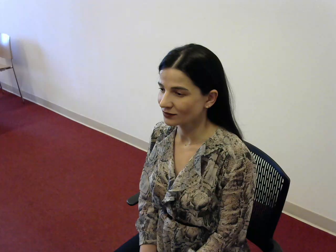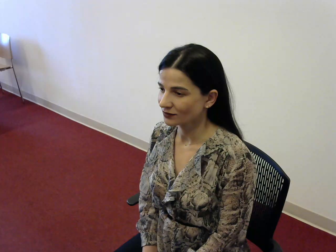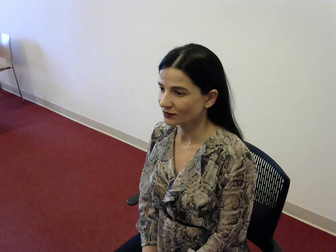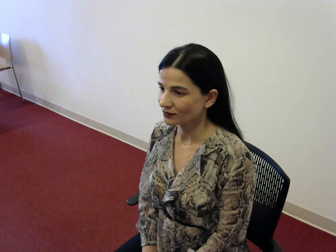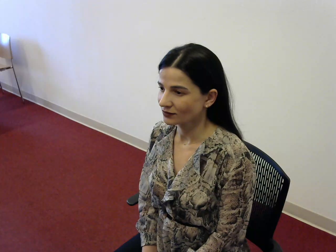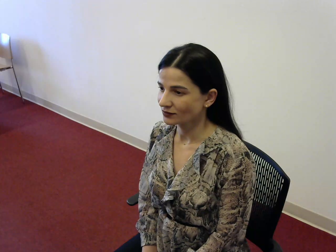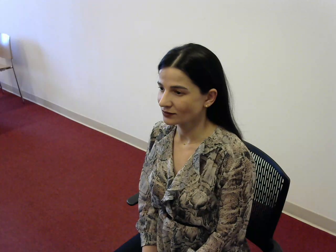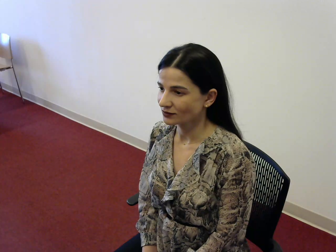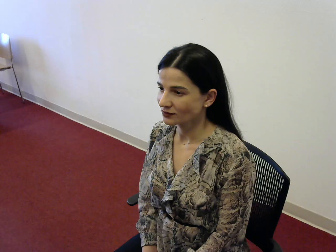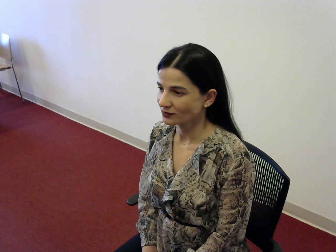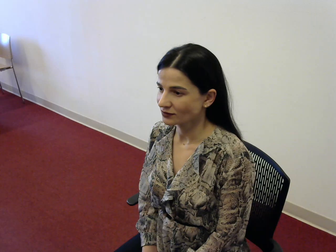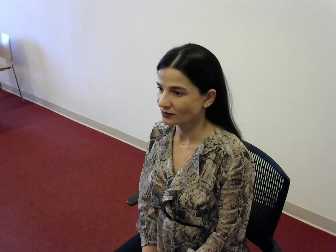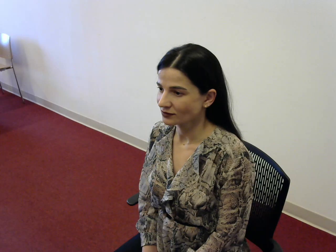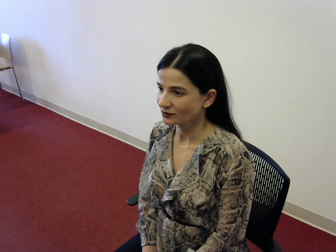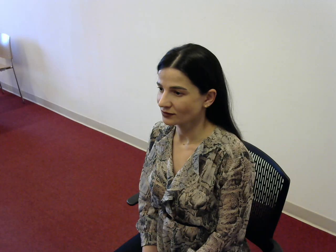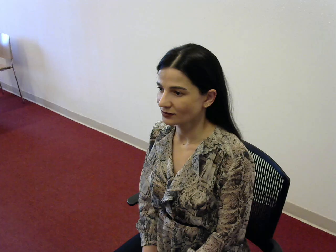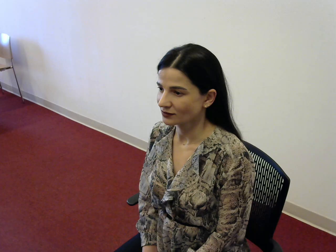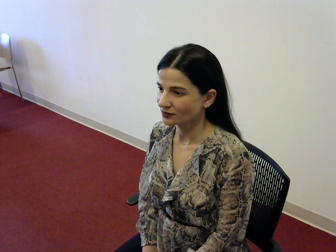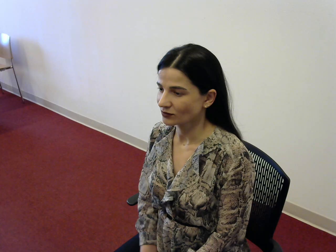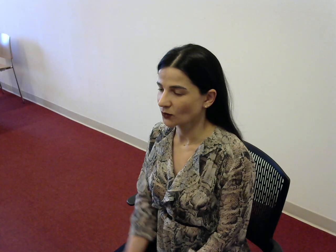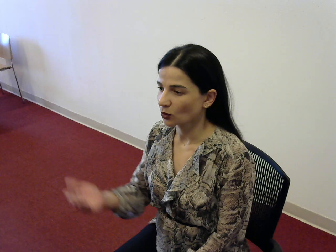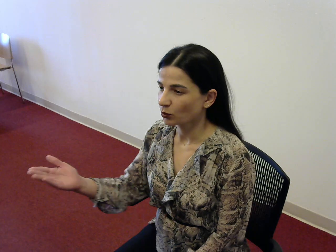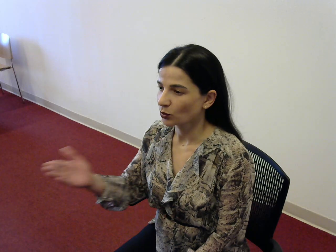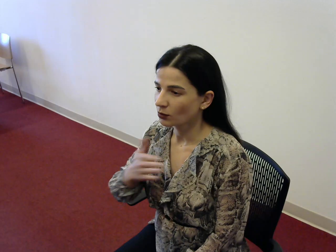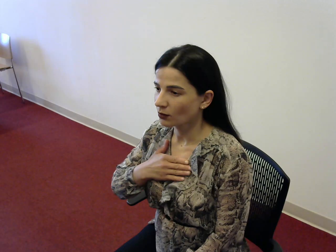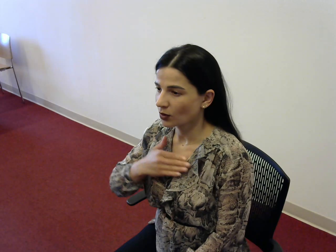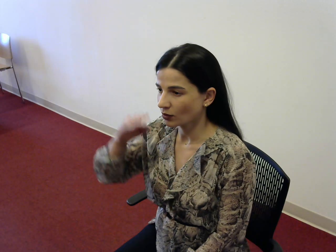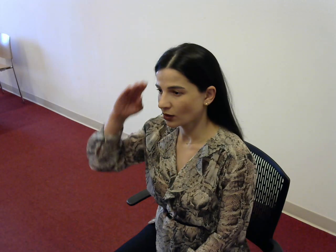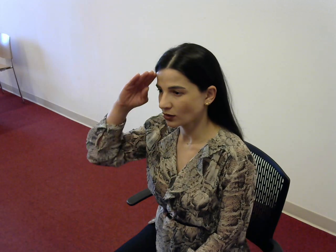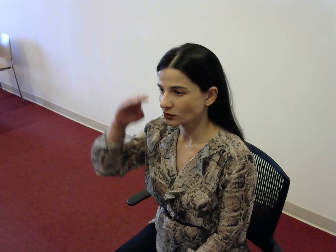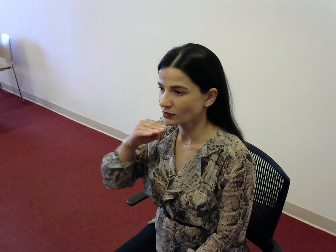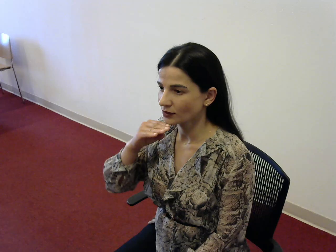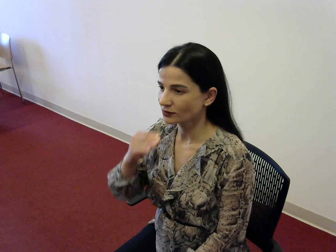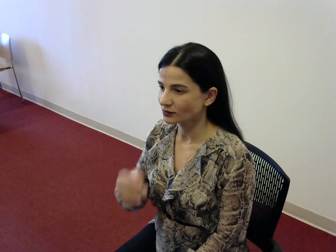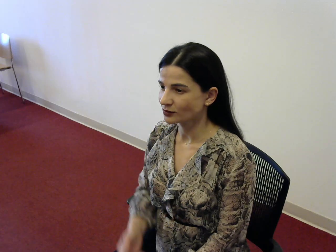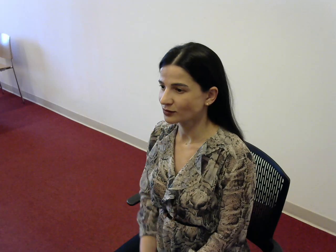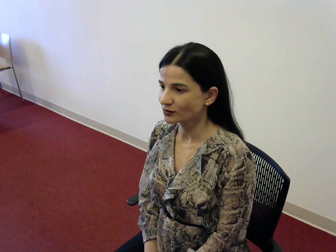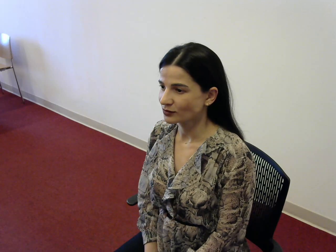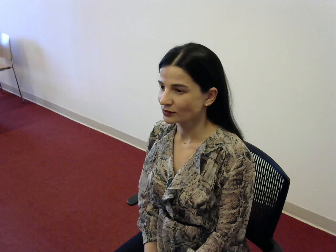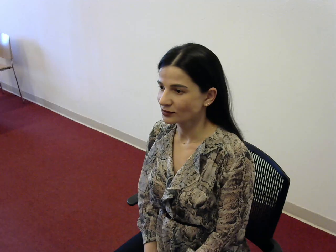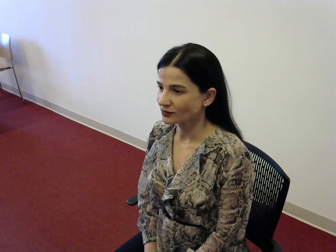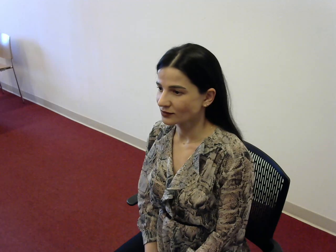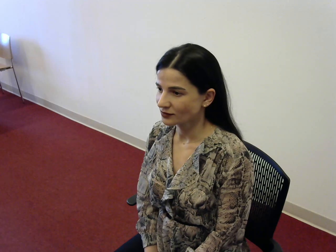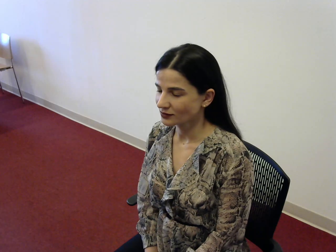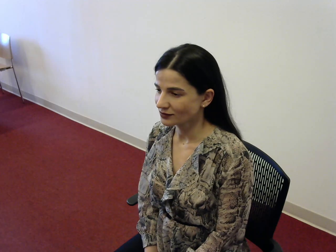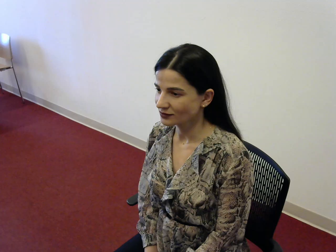Bu mənim atamdır